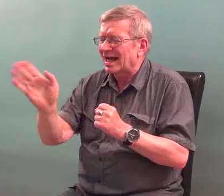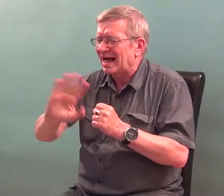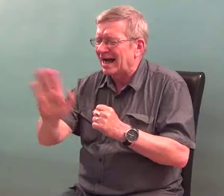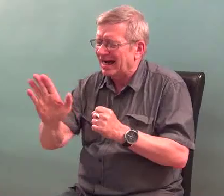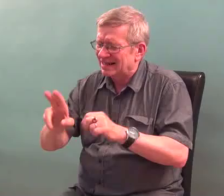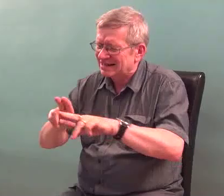Zostaw to zielone.